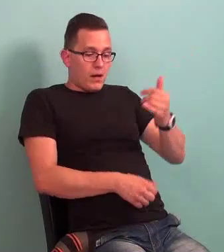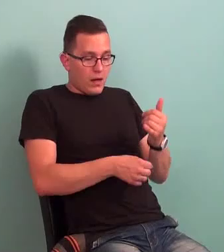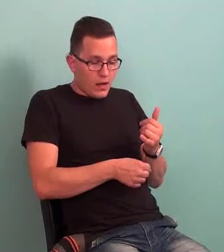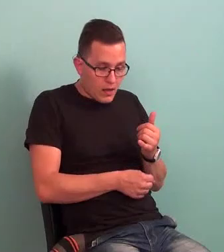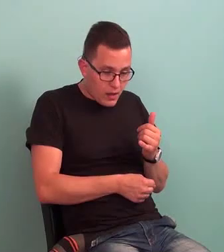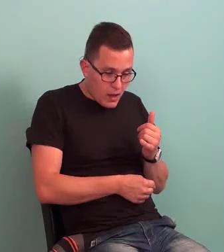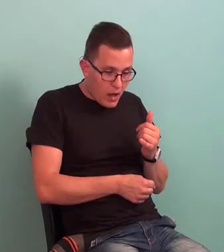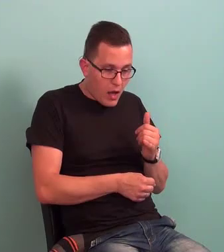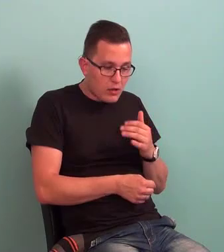Piątek...